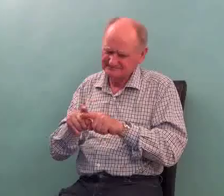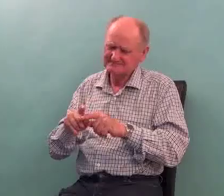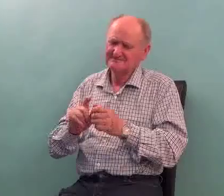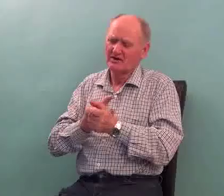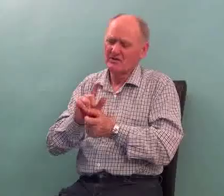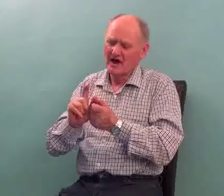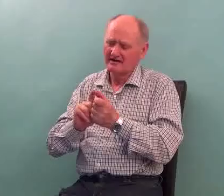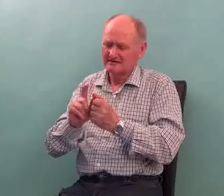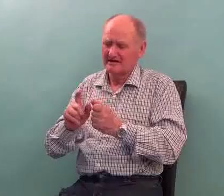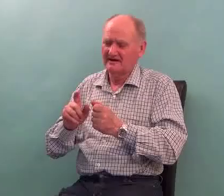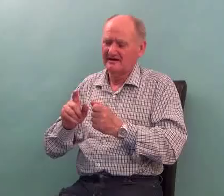Kłóciłem się.